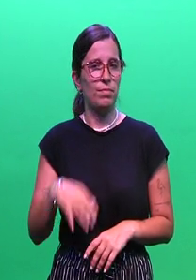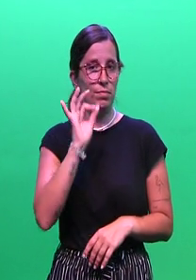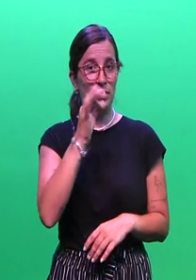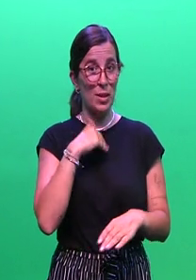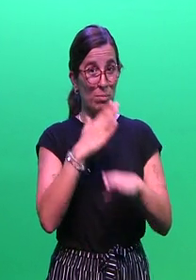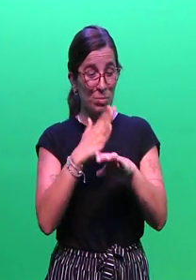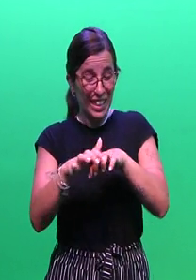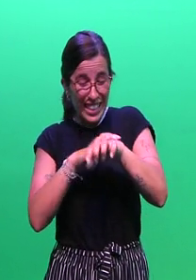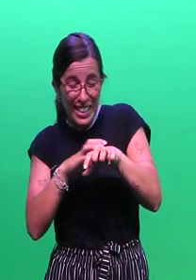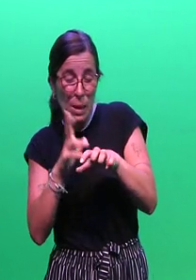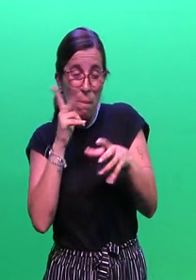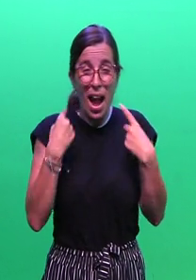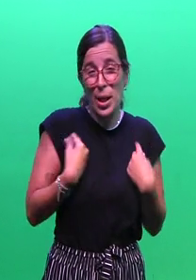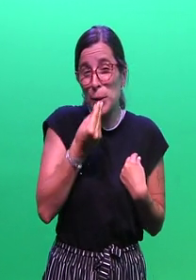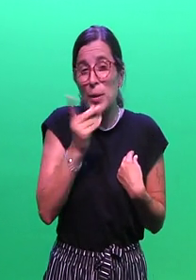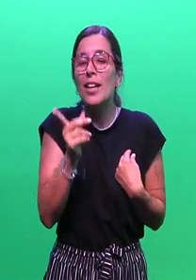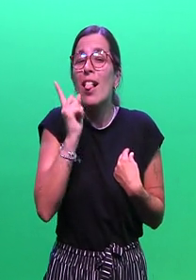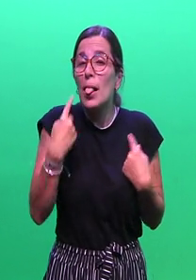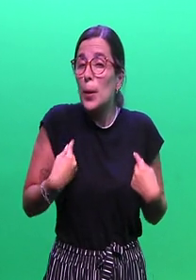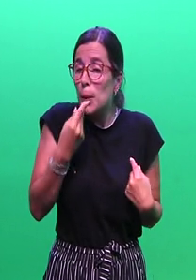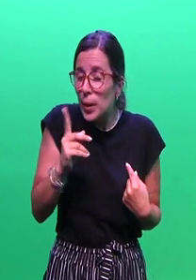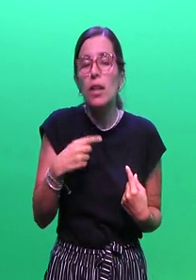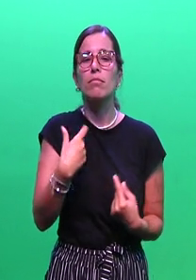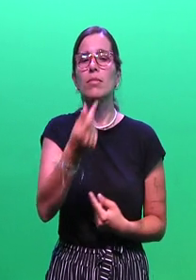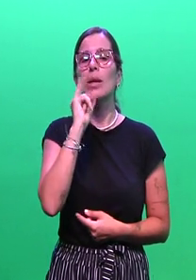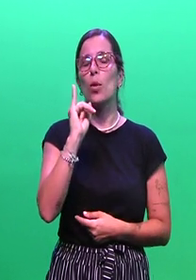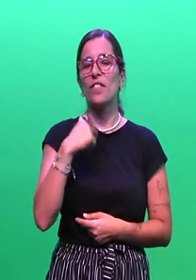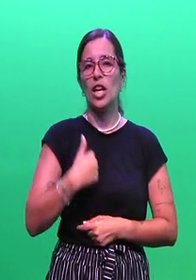Sí, sempre que em pica, em fa mal i no em trobo bé, em prenc un ibuprofèn.